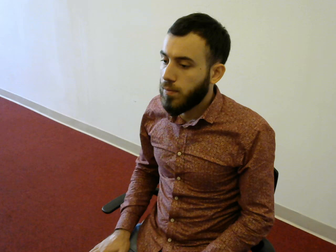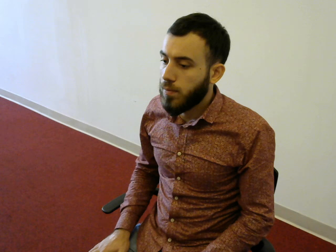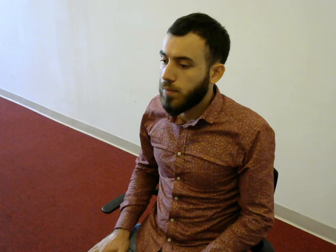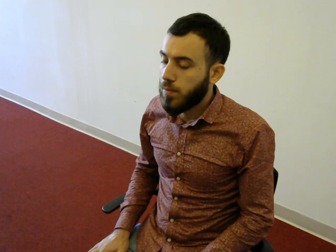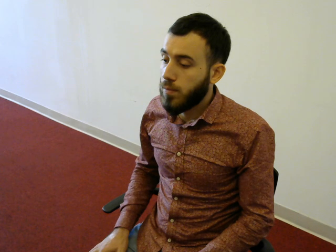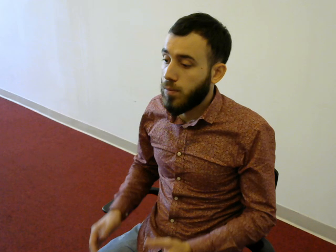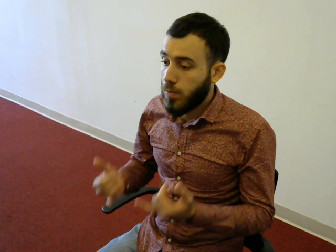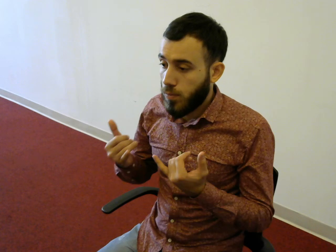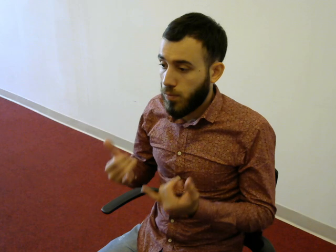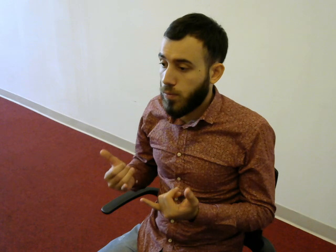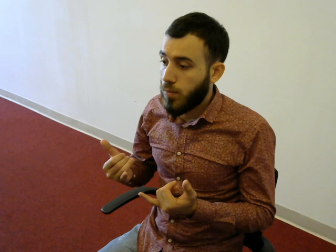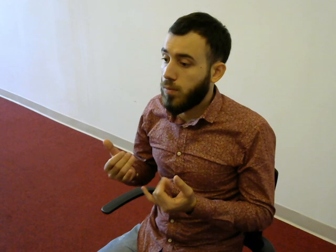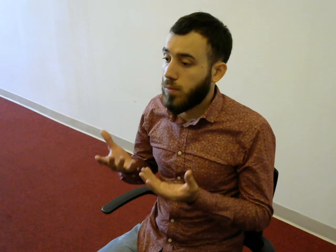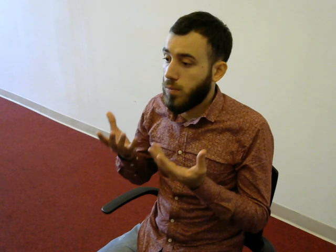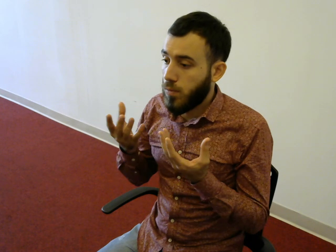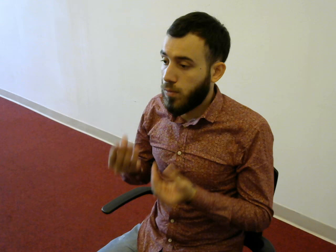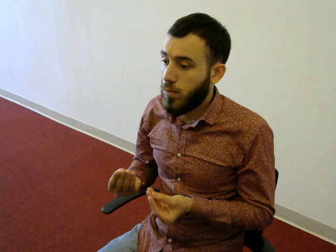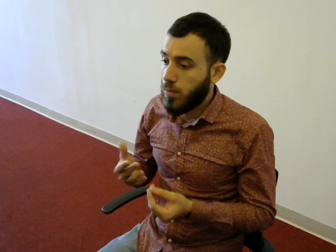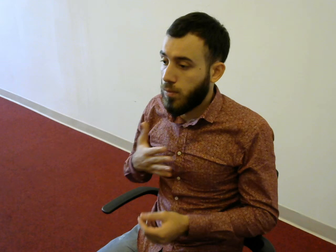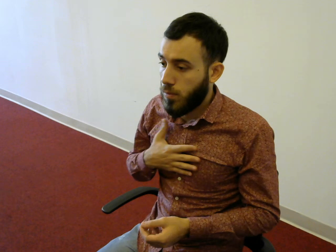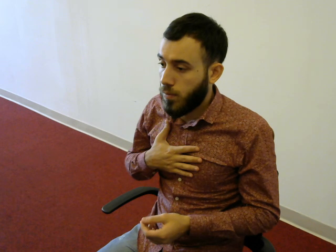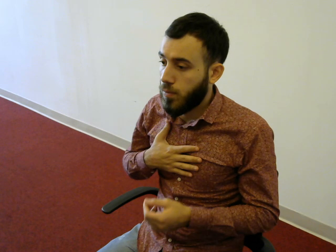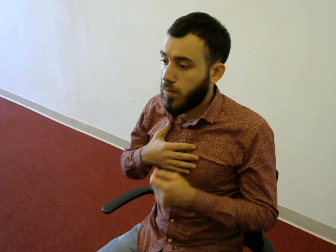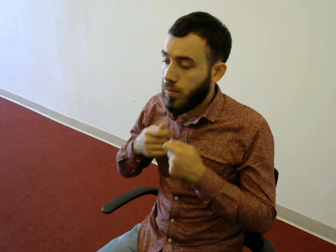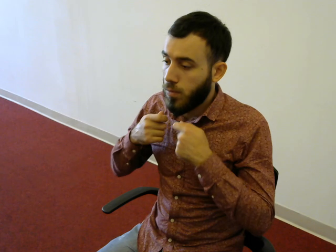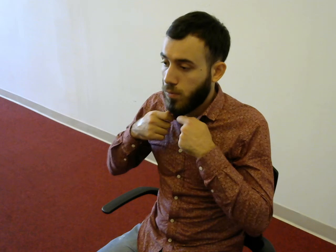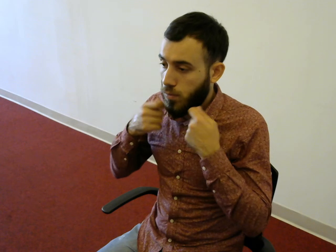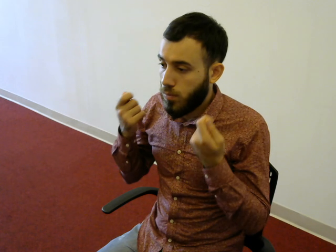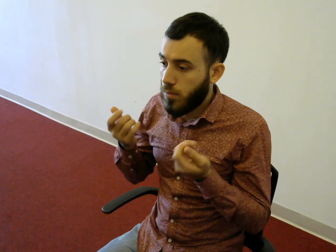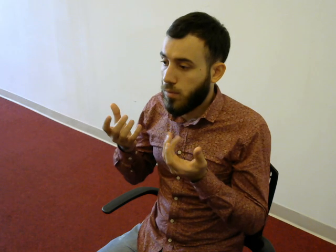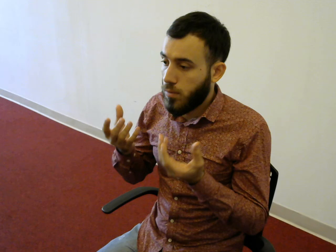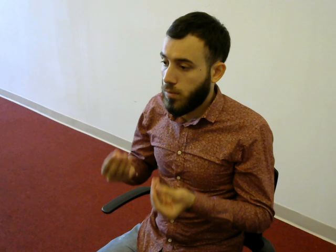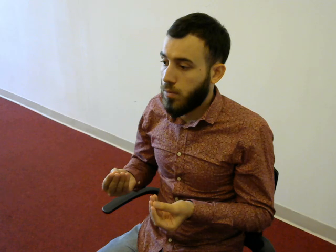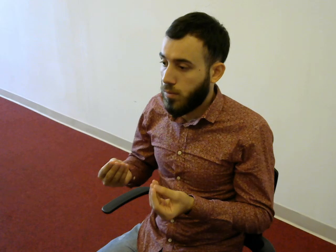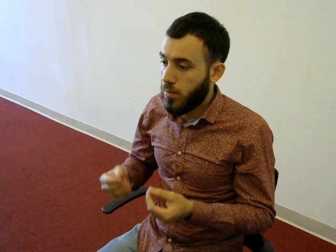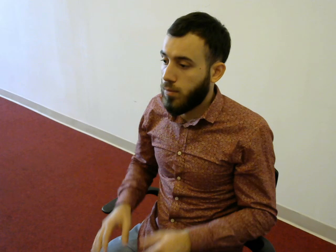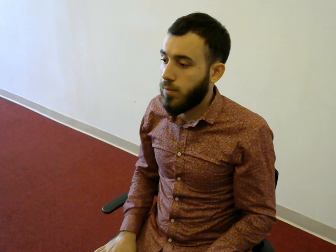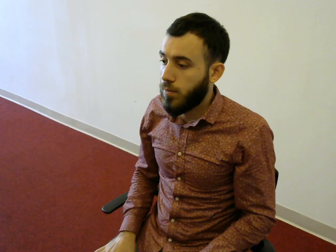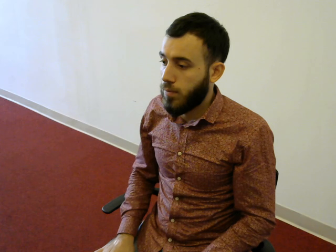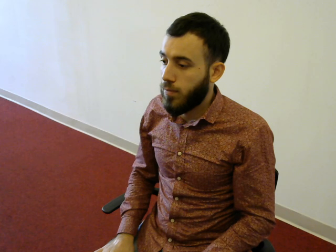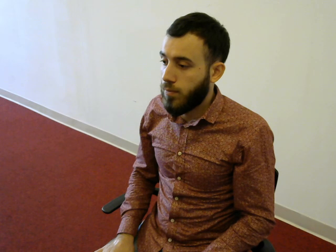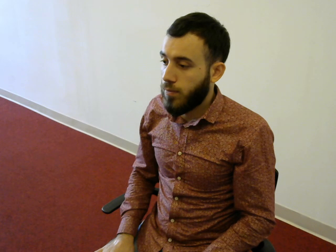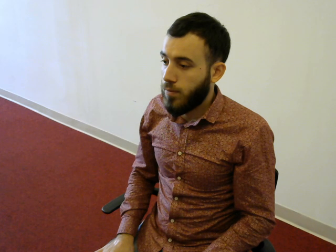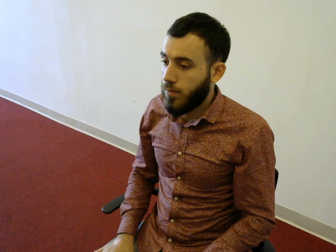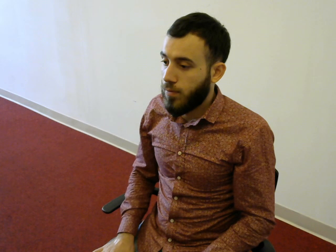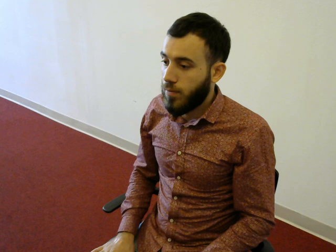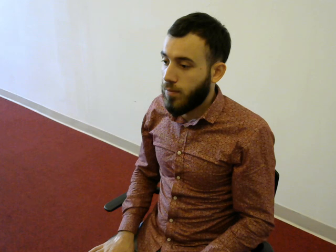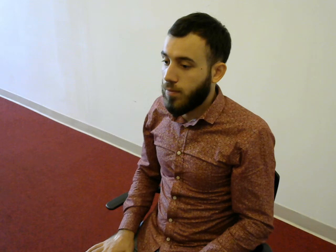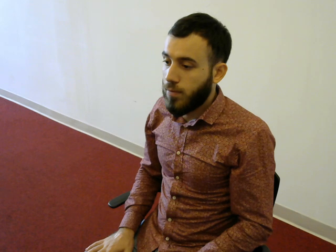Bu gün mənim ad günümdür